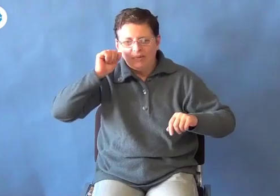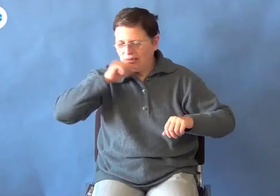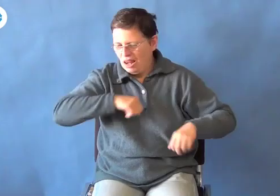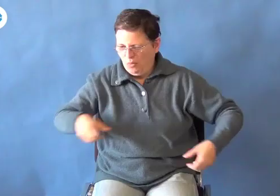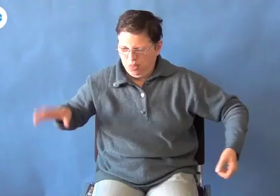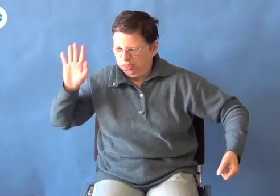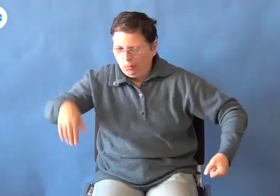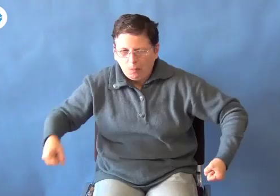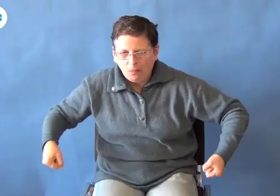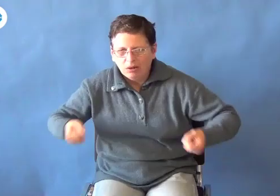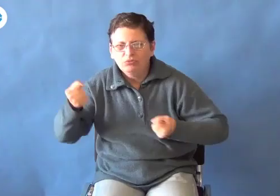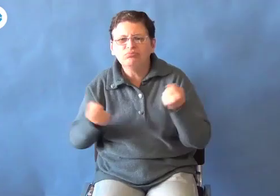Staruszka mimo to przechodzi.